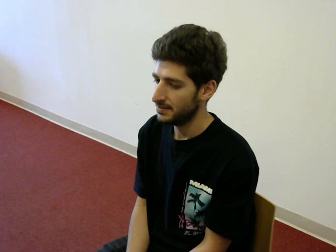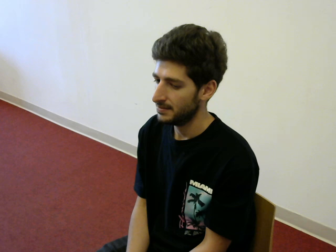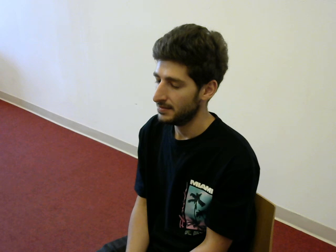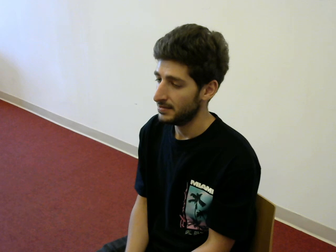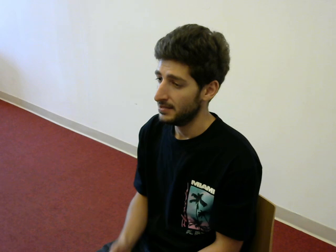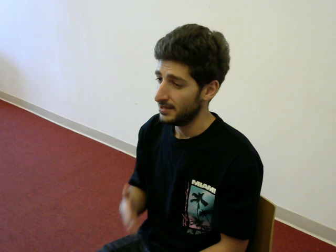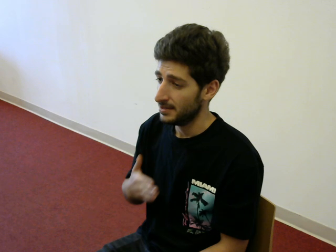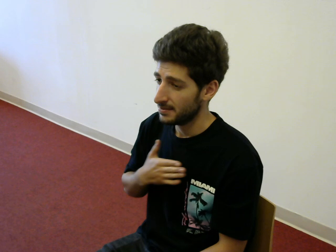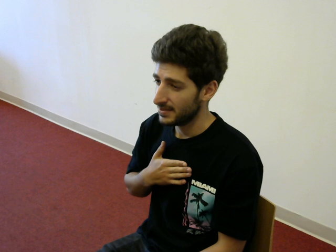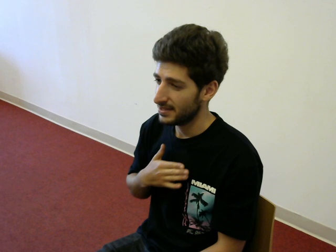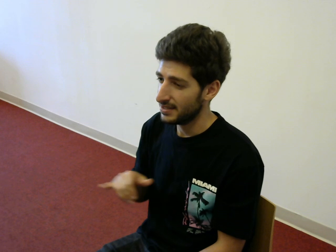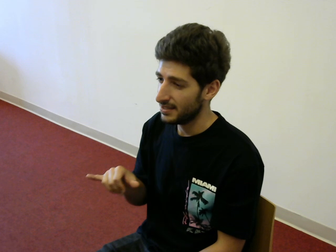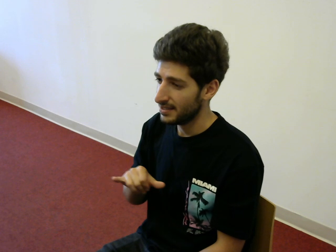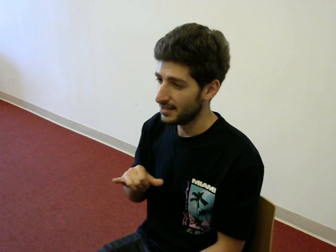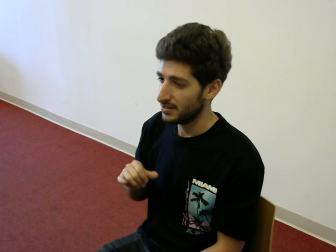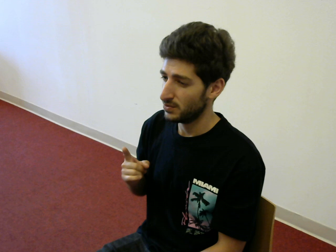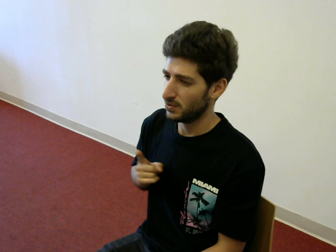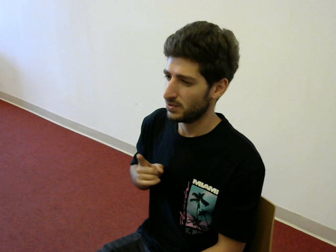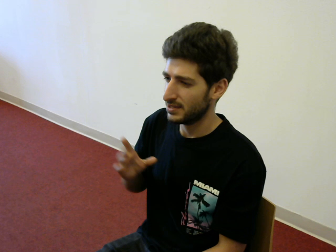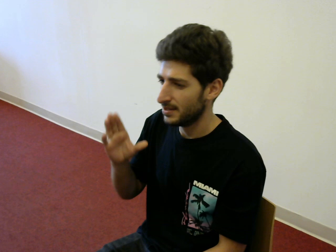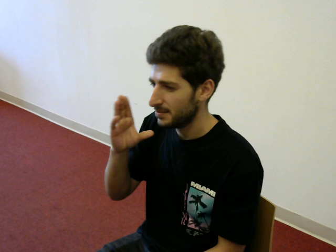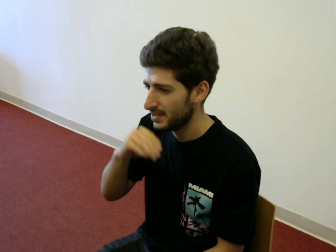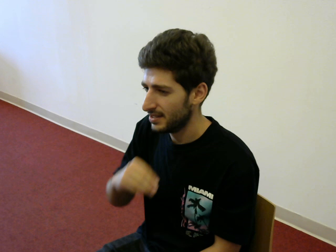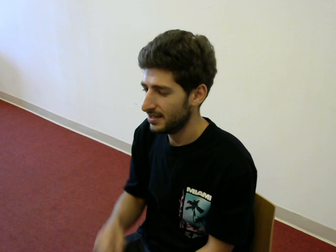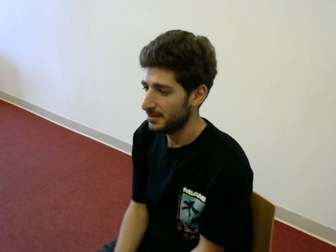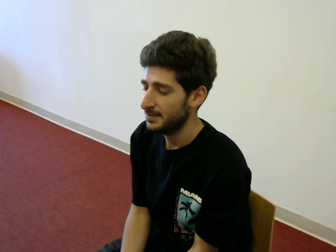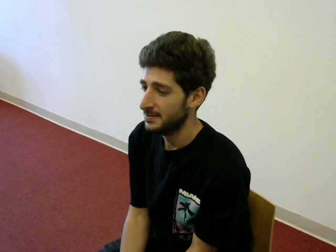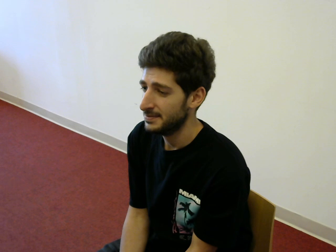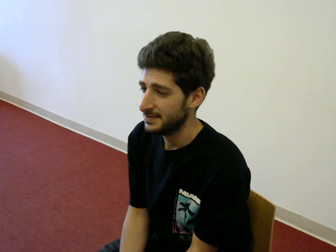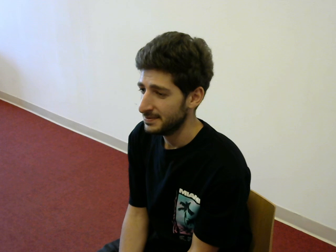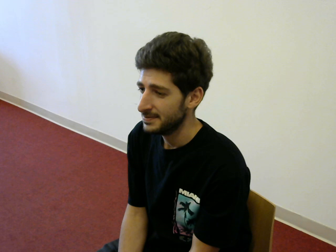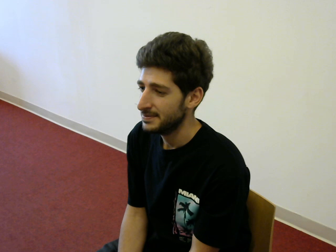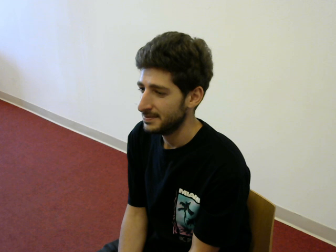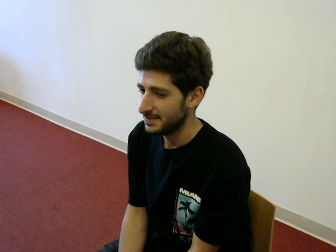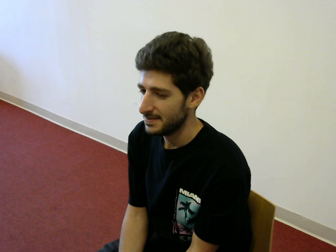Mən harda gözləyə bilərəm?